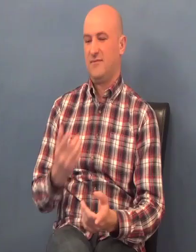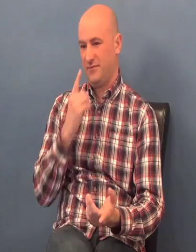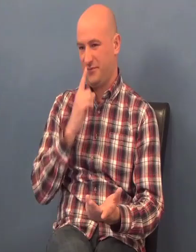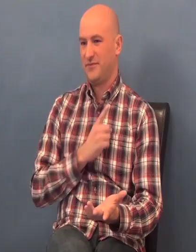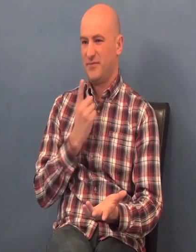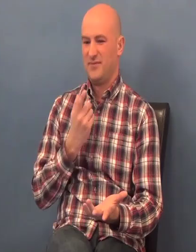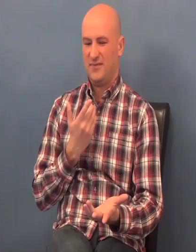To nieładnie.